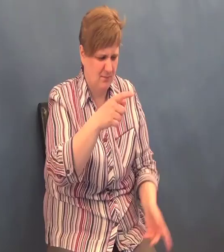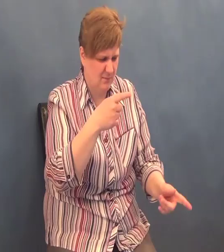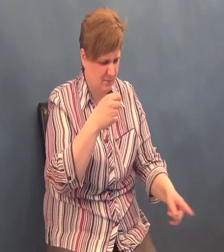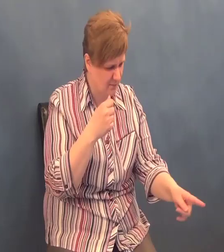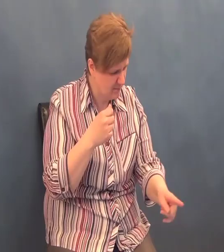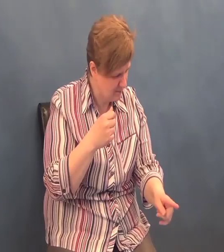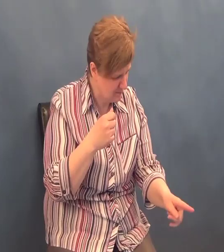Tu...